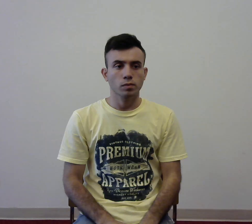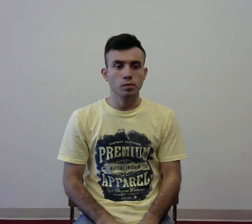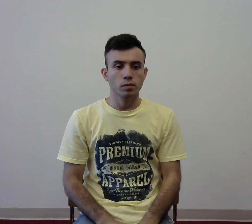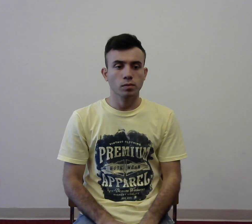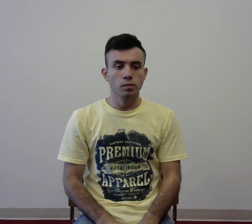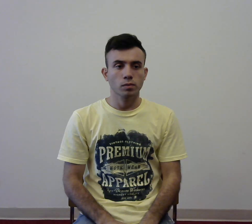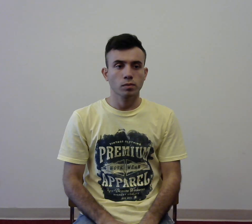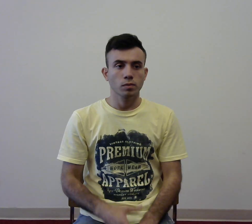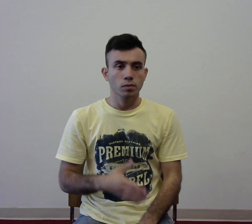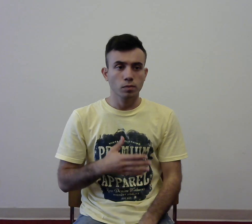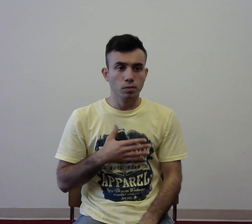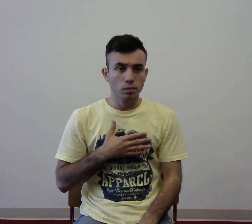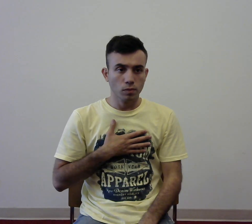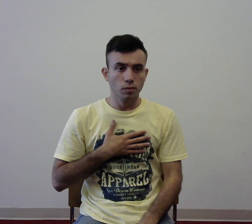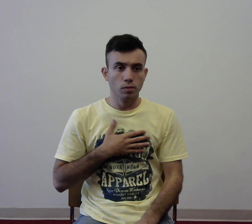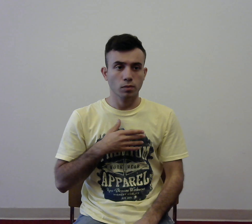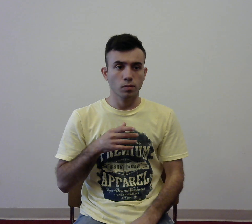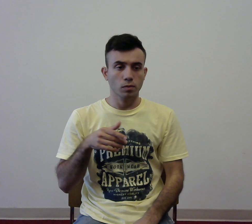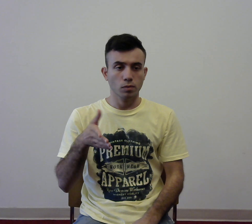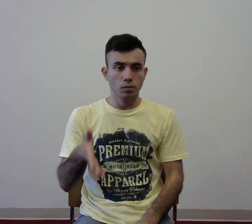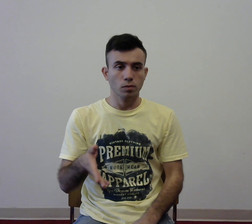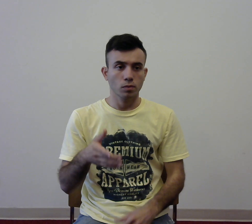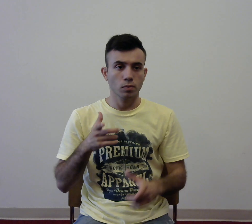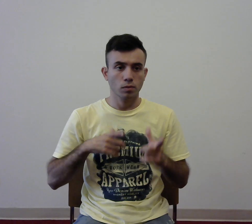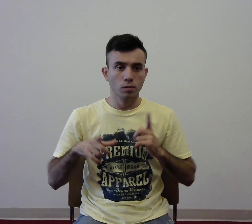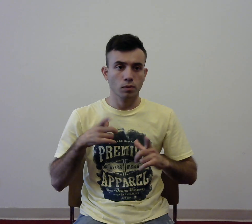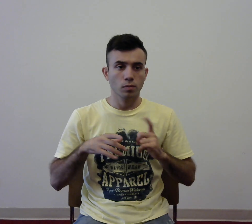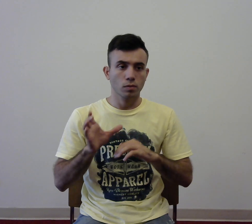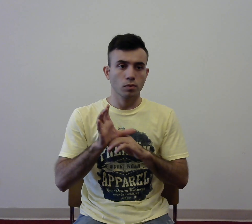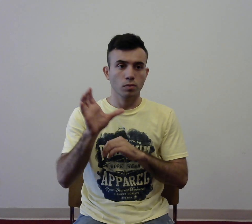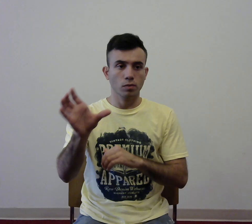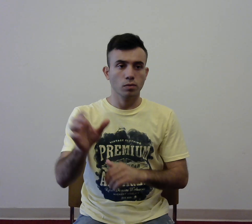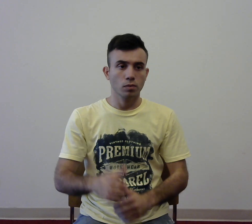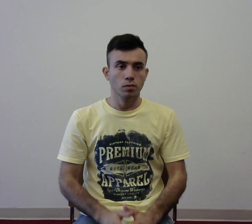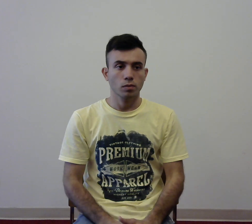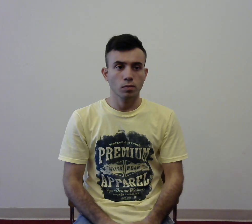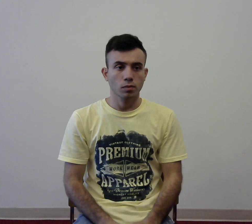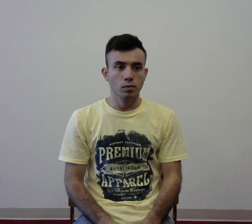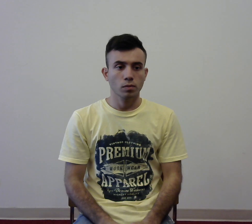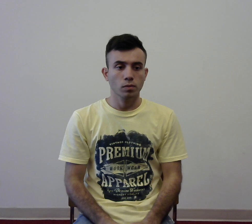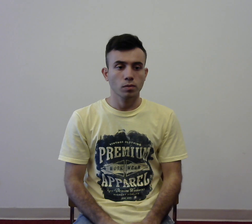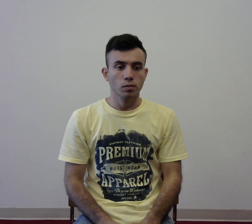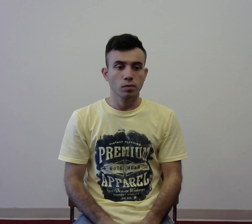Məni bura müəllim göndərib